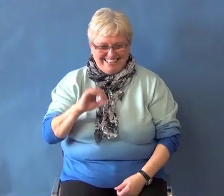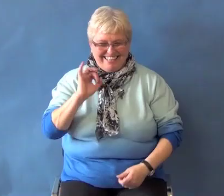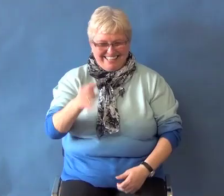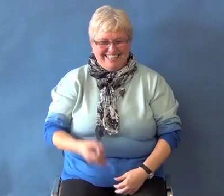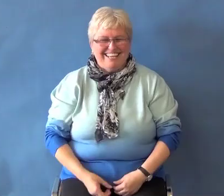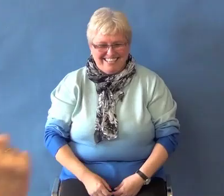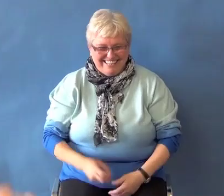Aha, tak.